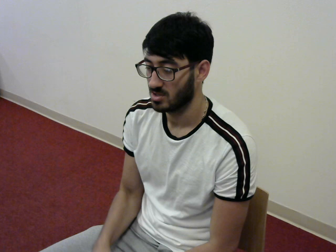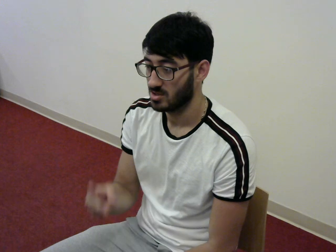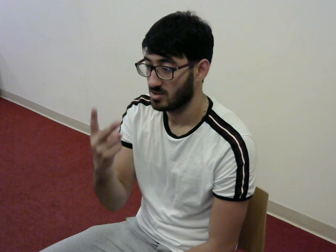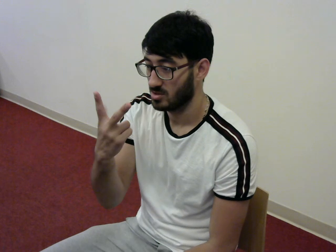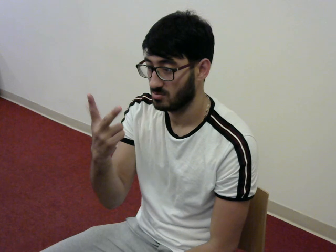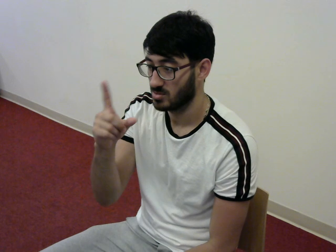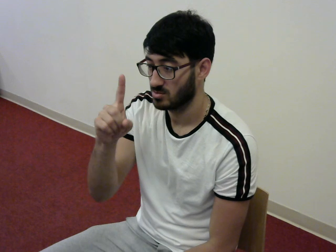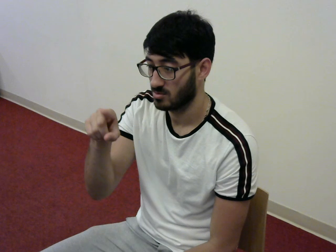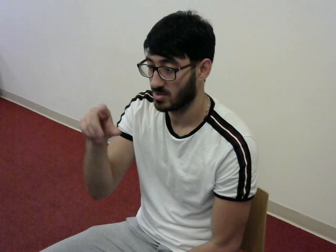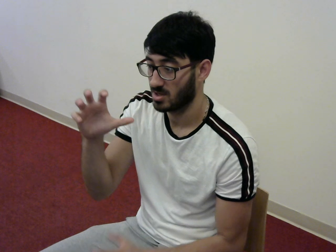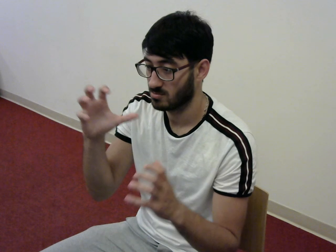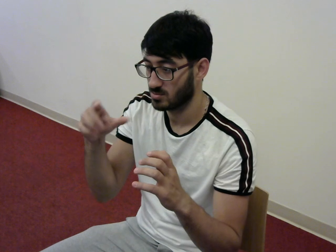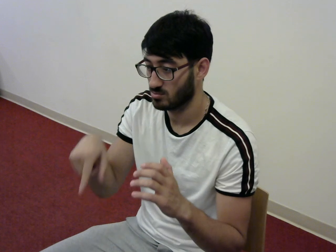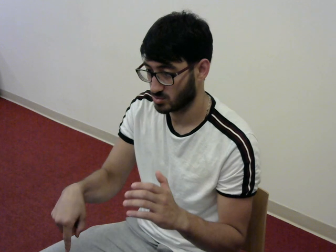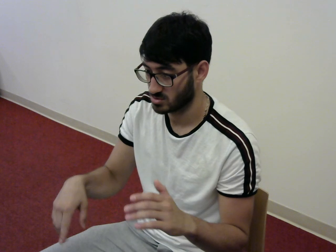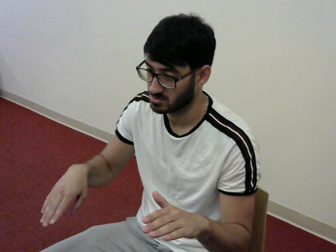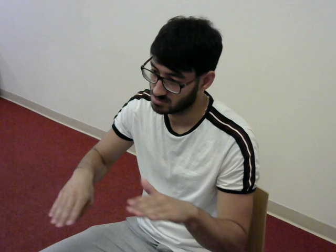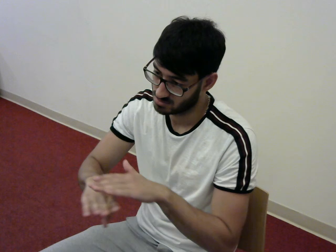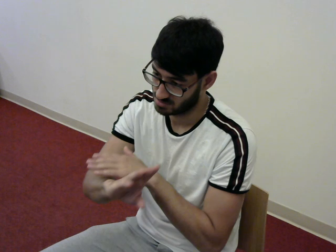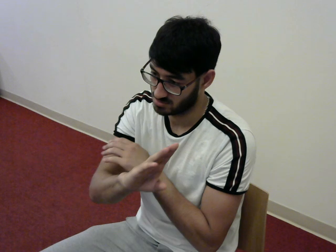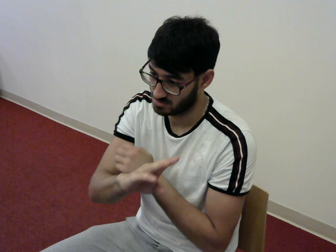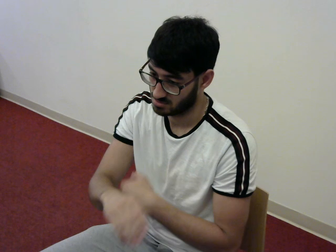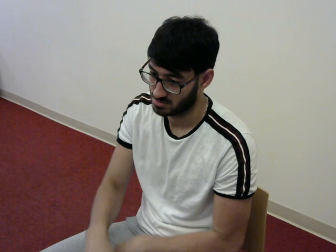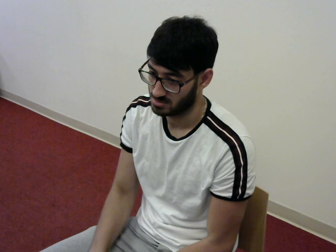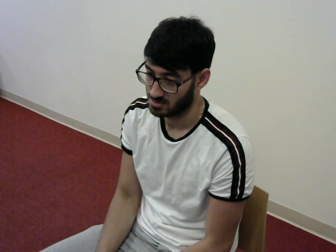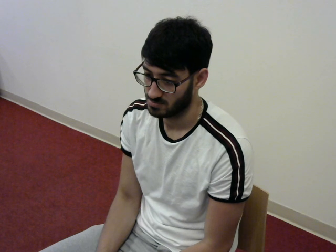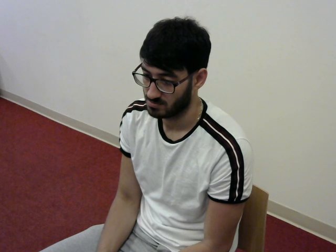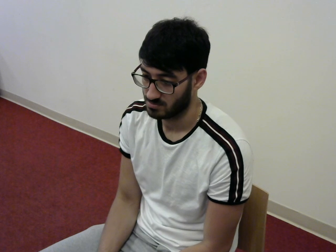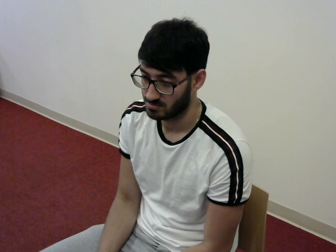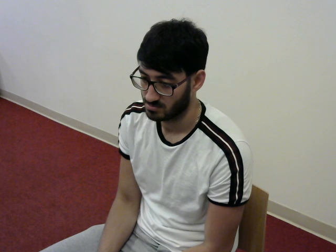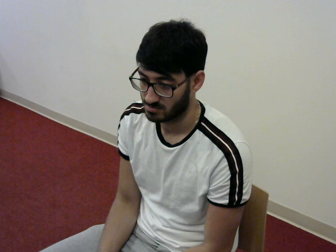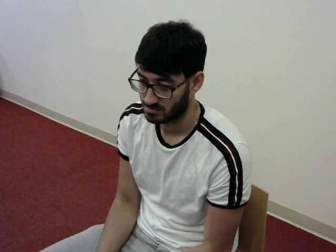23 saylı avtobus burdan keçir?